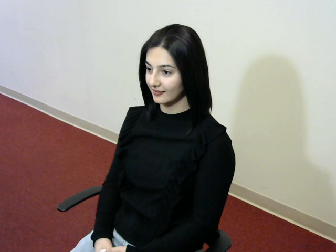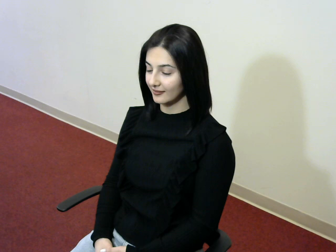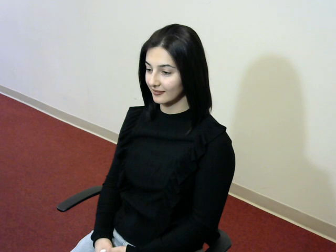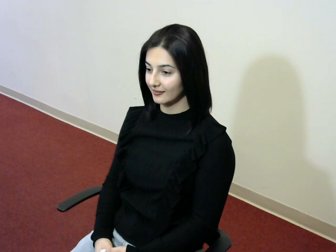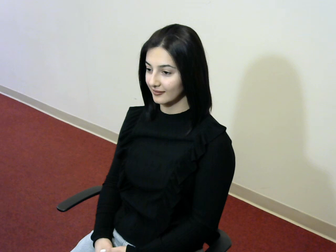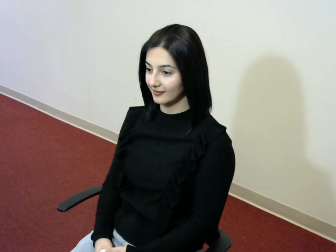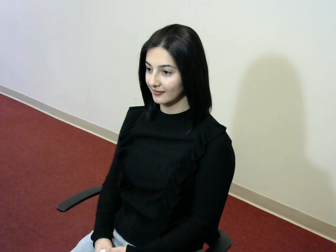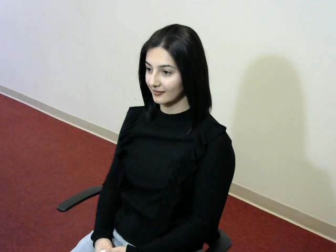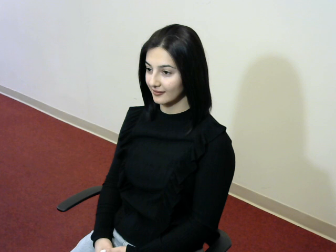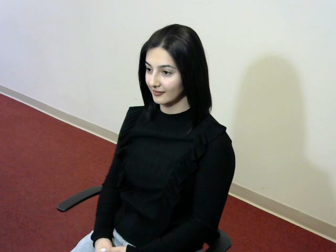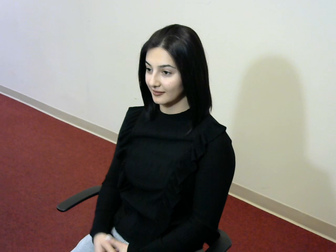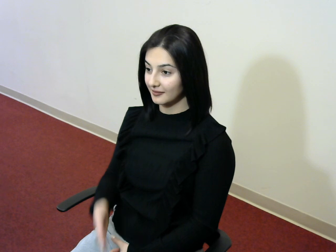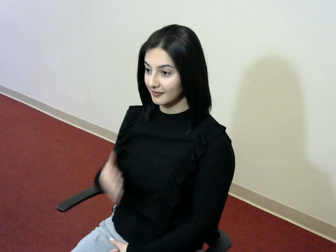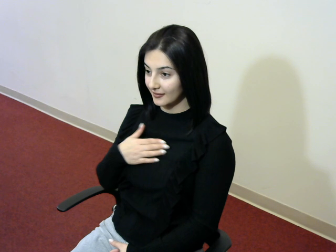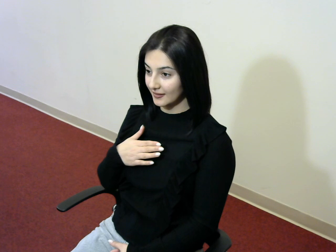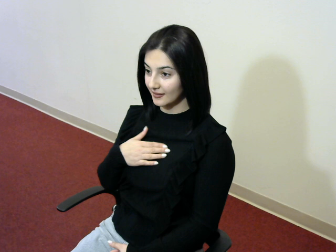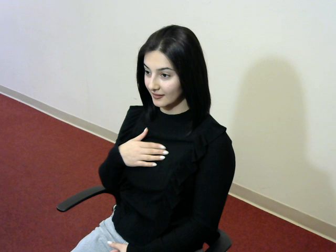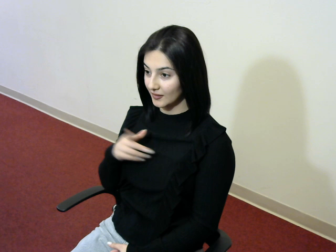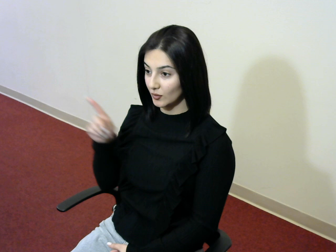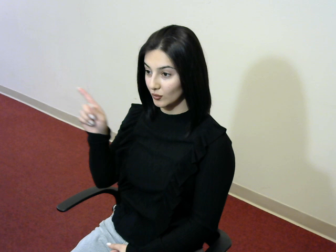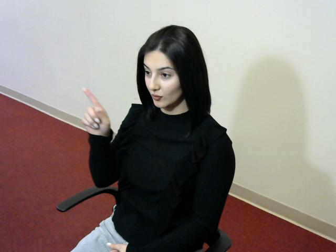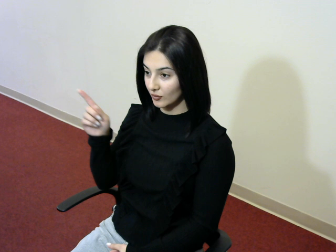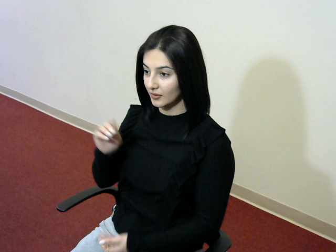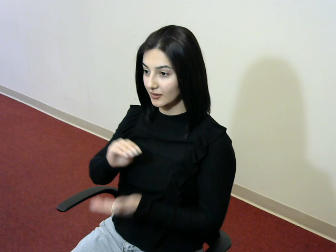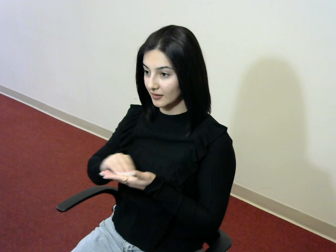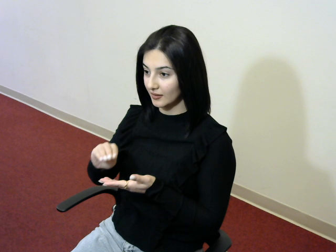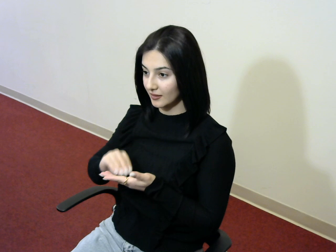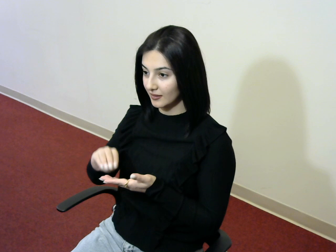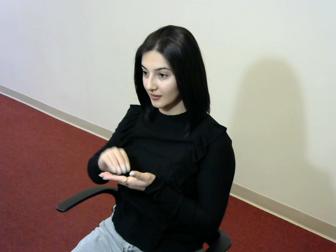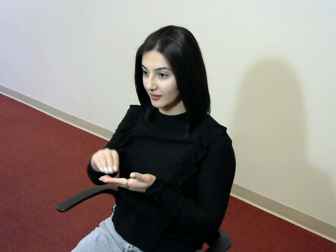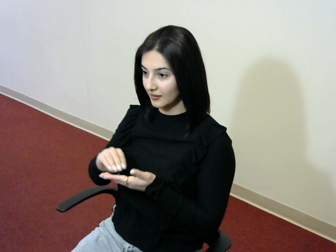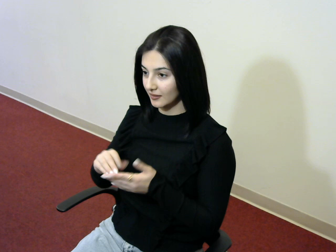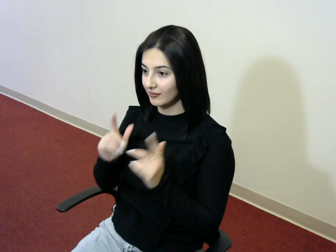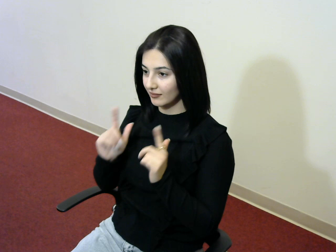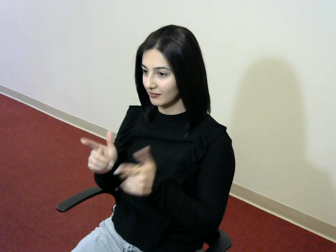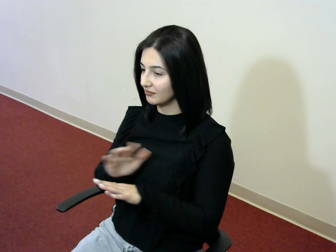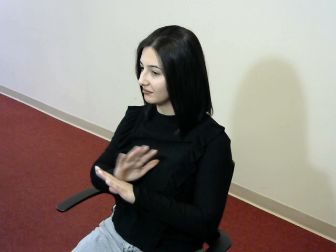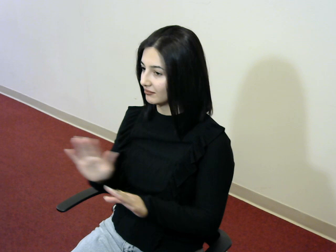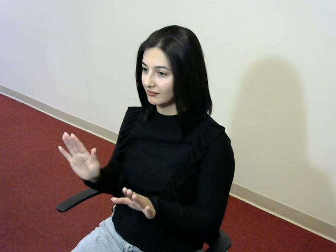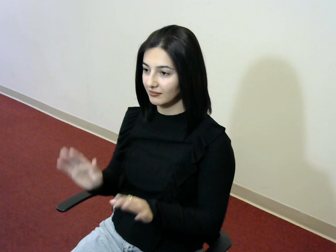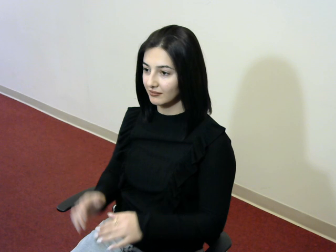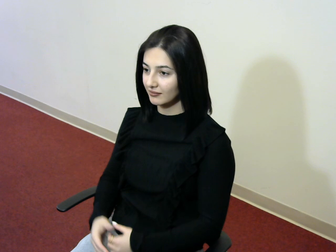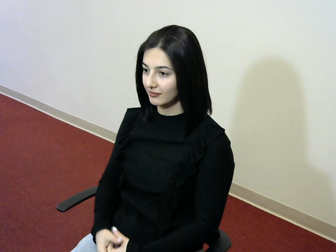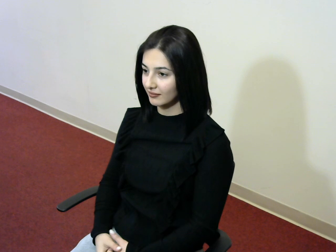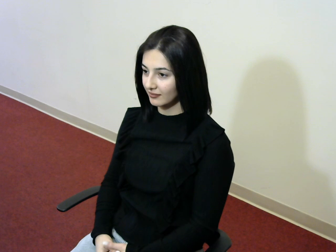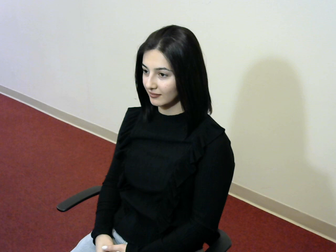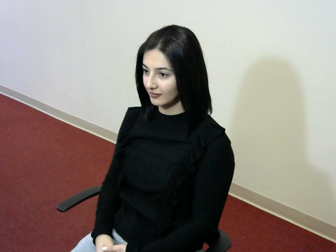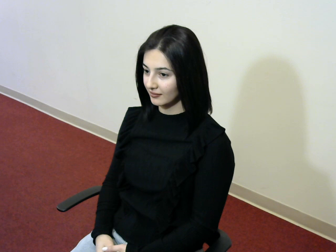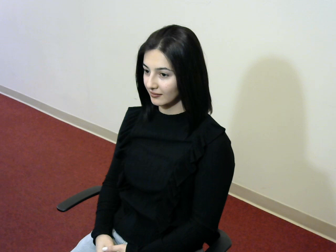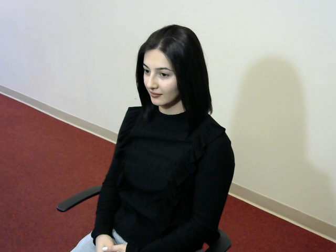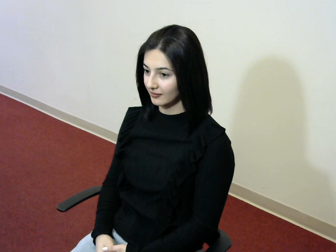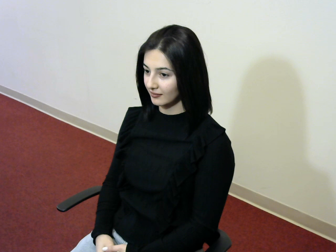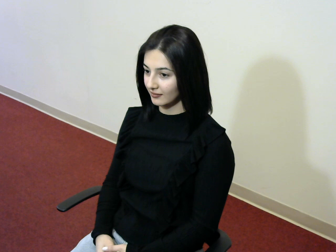Mən onun yazdıqları ilə razı deyiləm